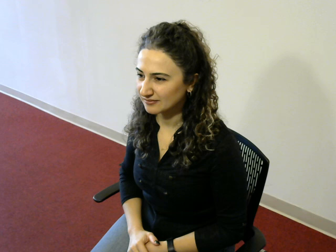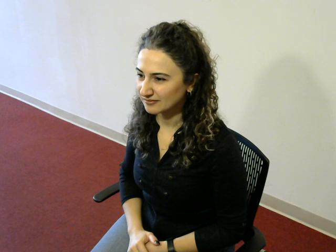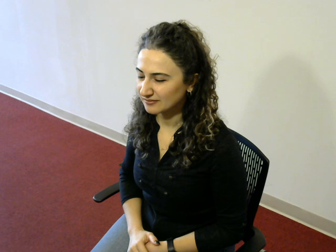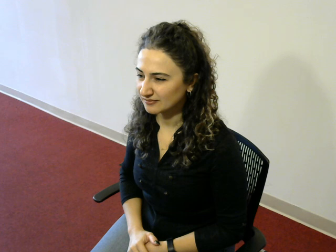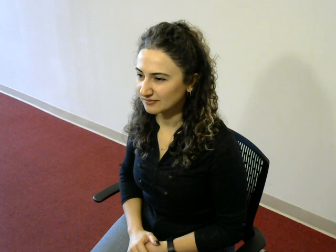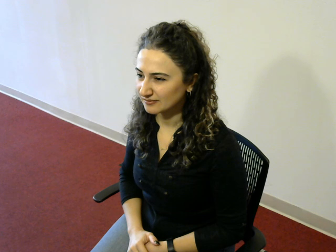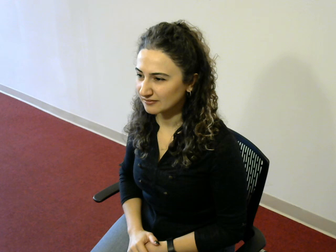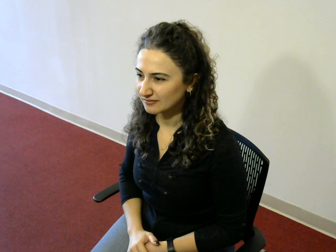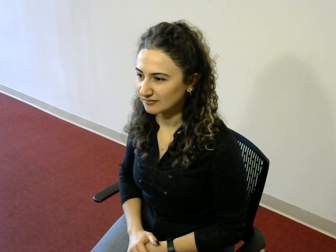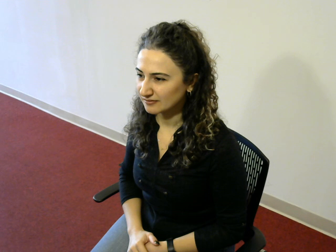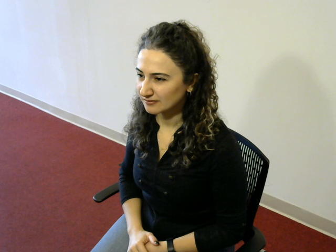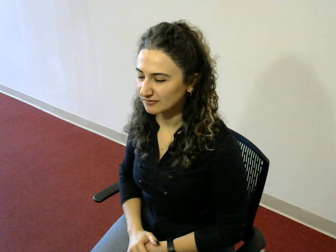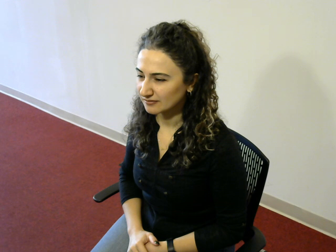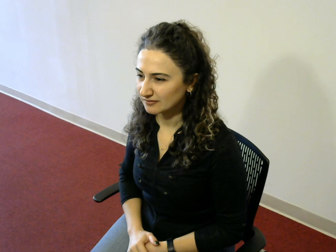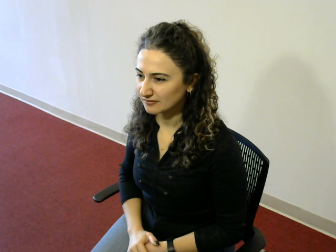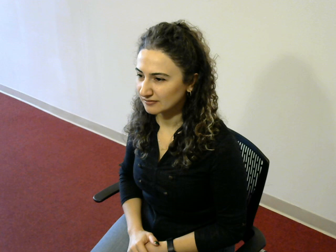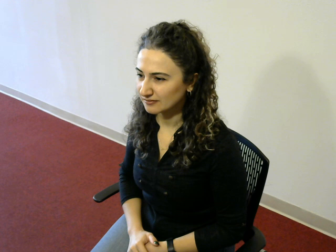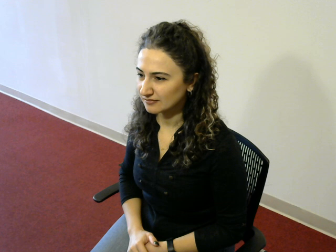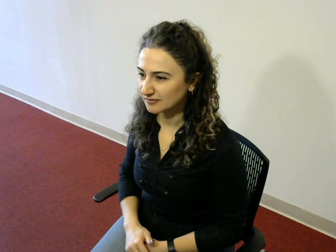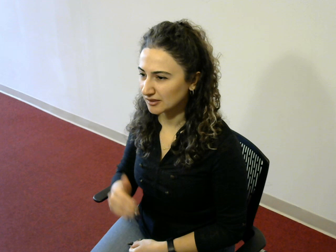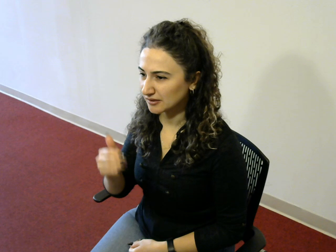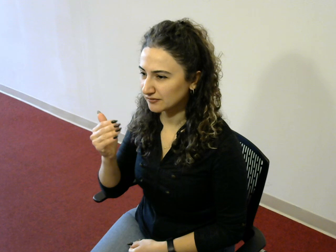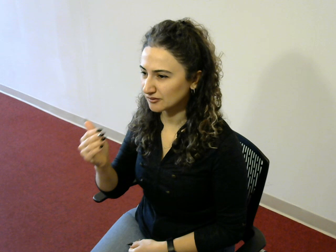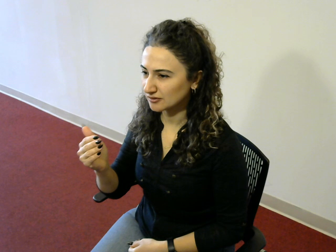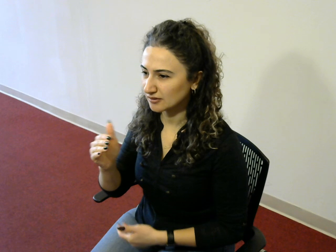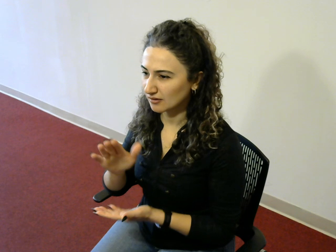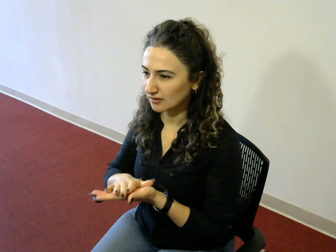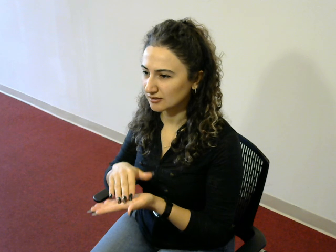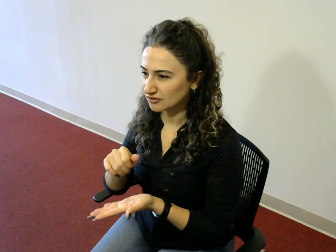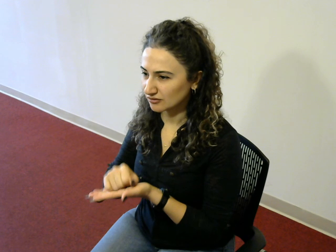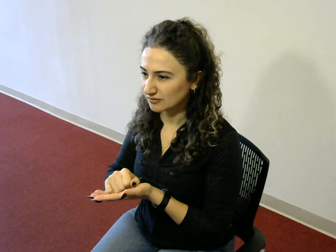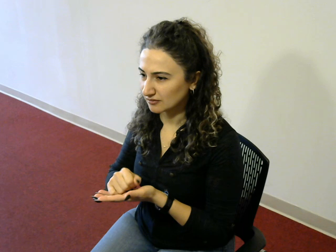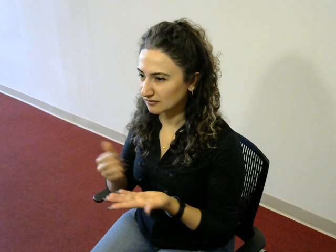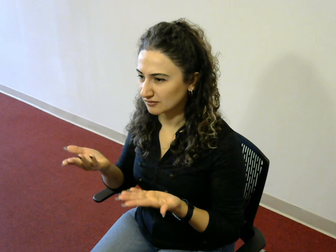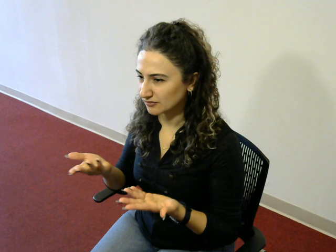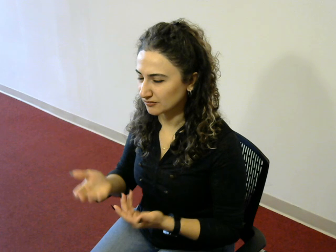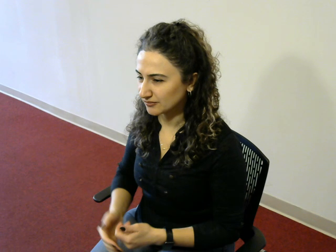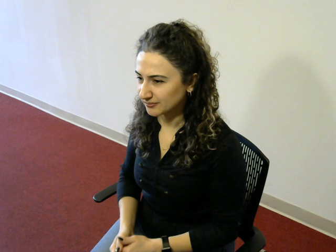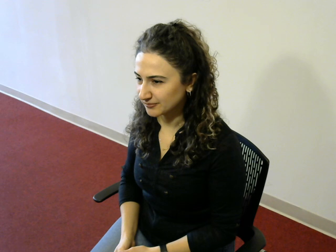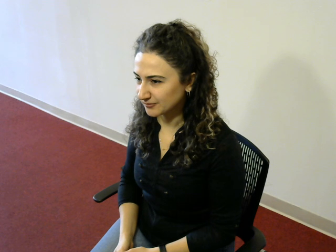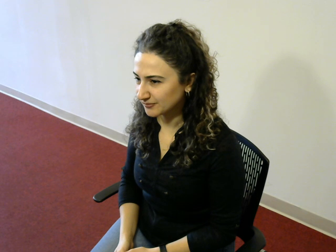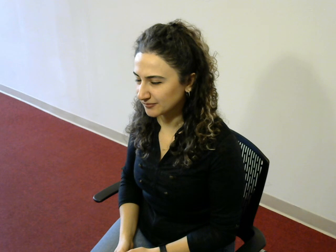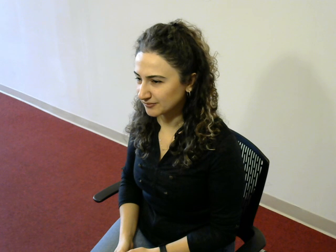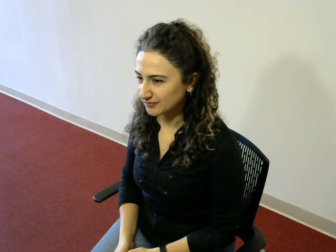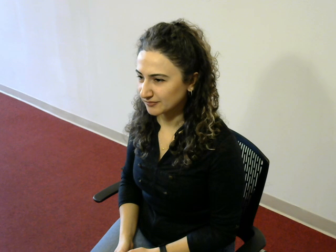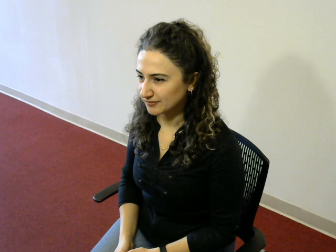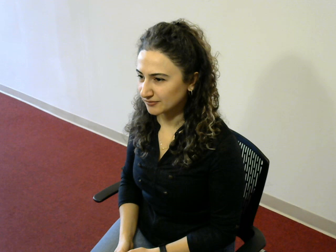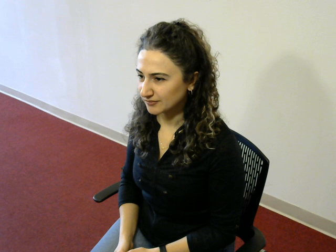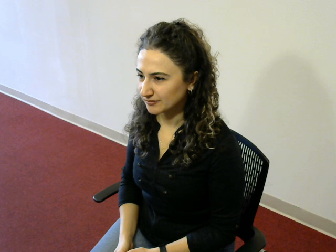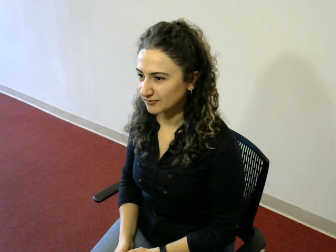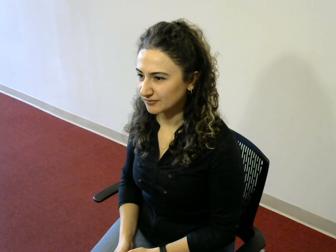Sənin ləqəbin nədir?